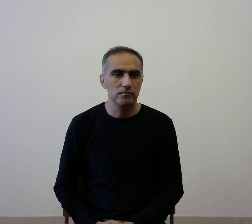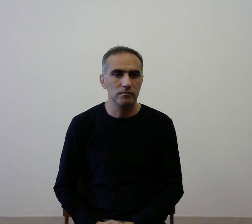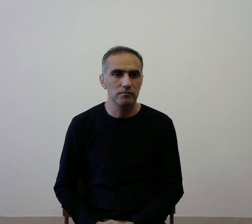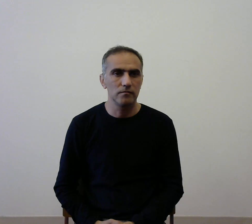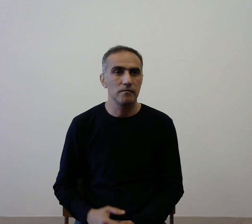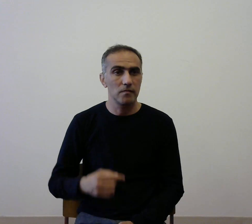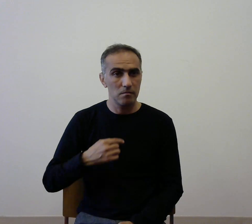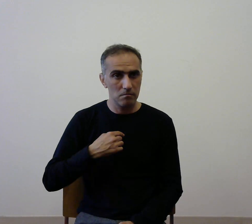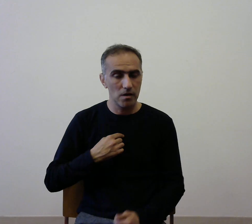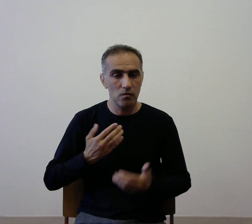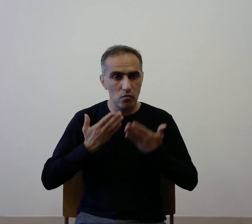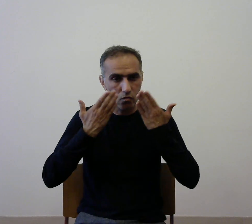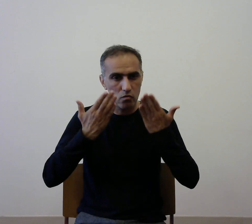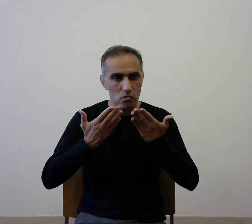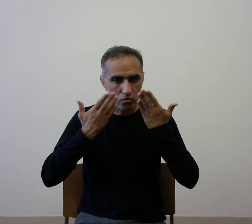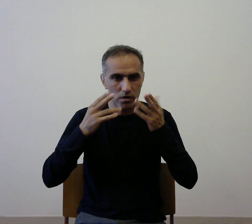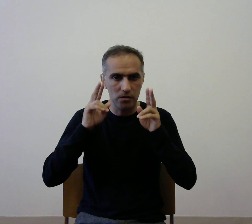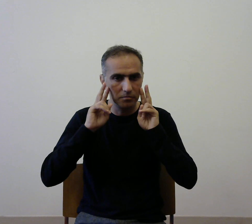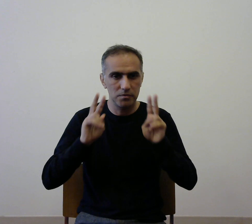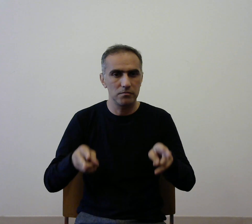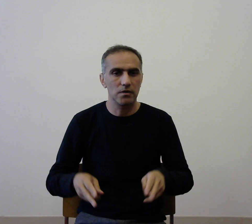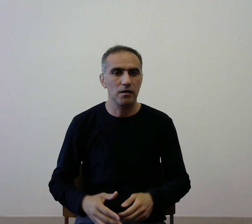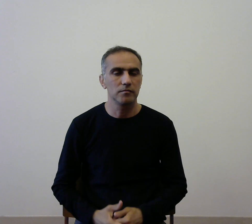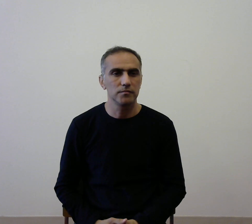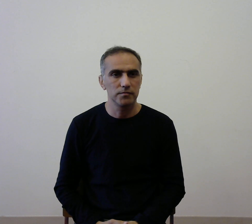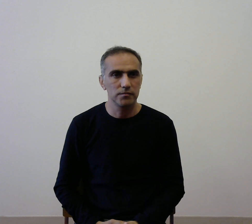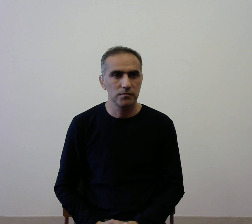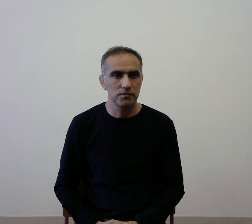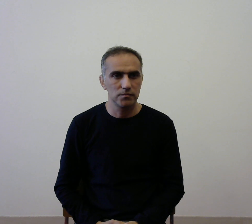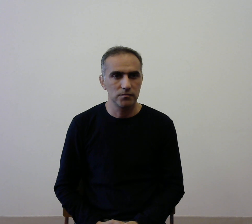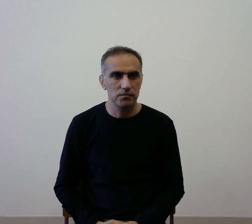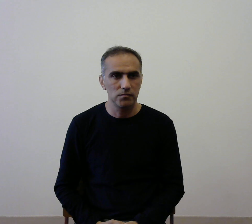Mən oxuya bilmirəm